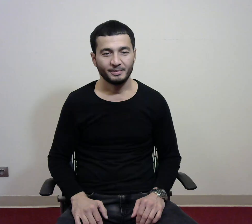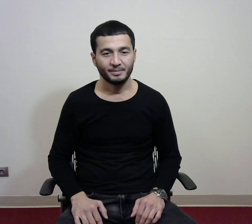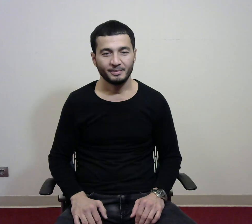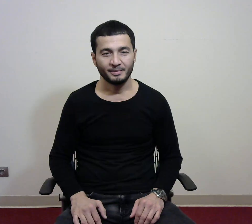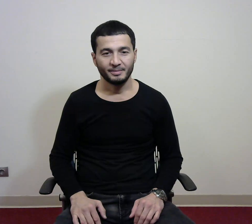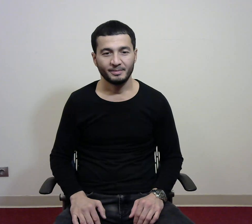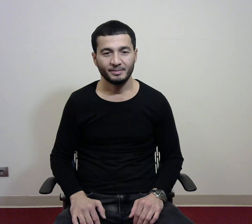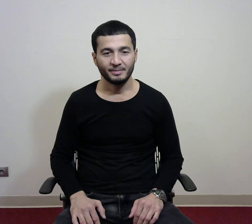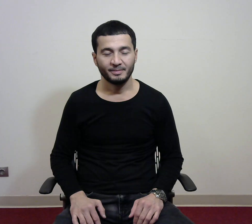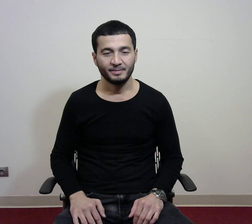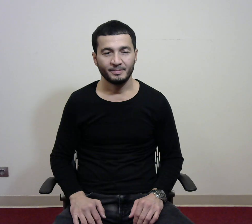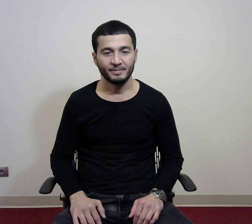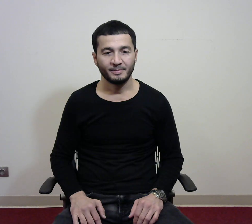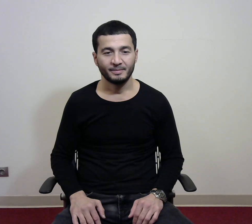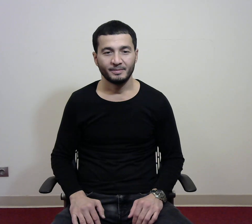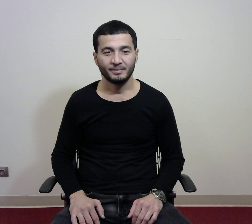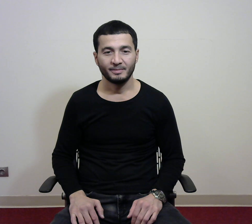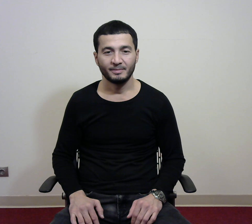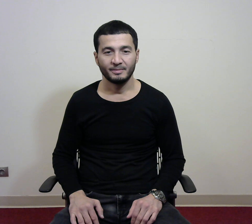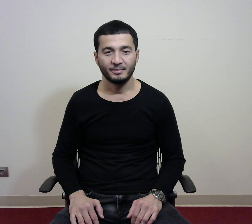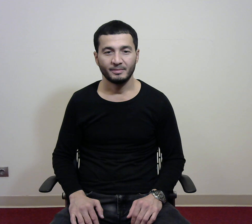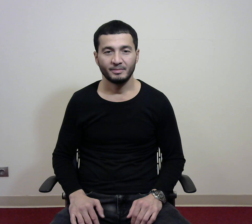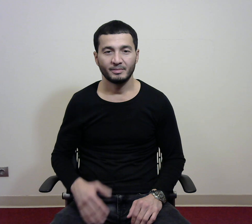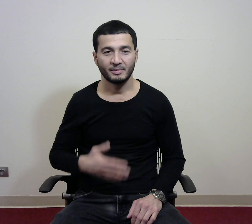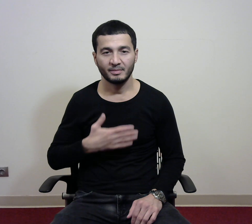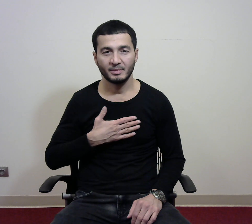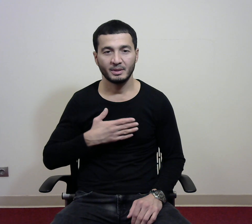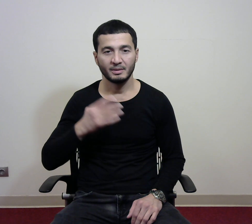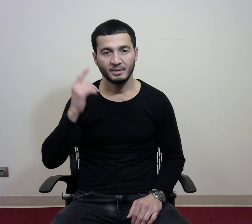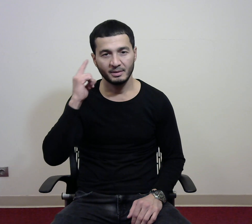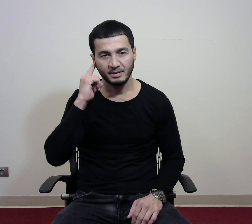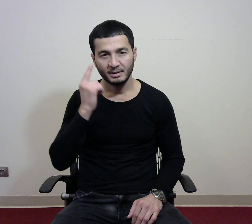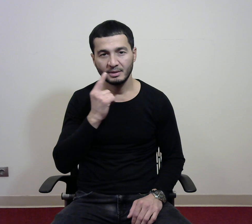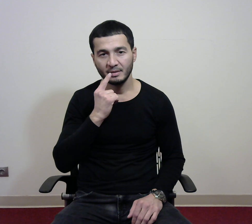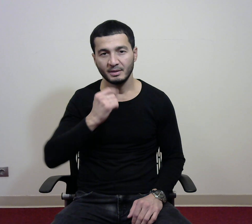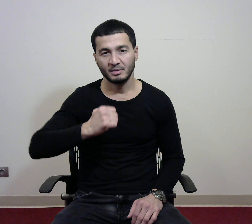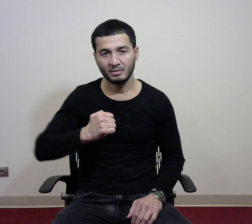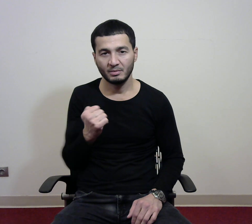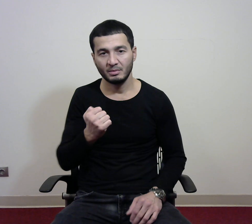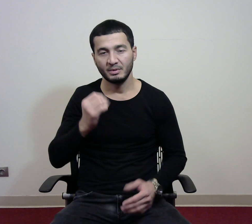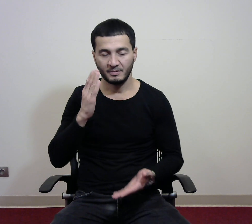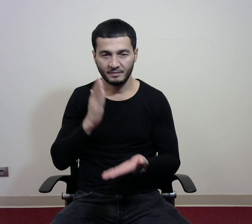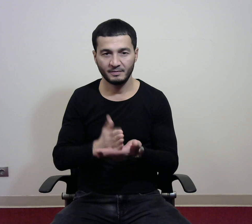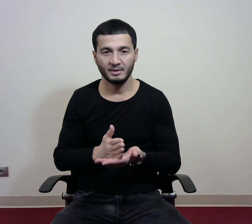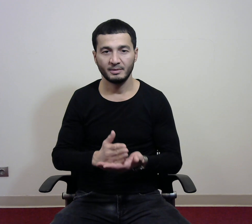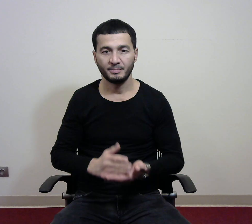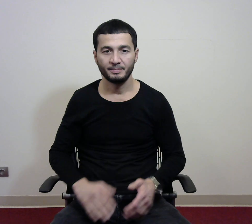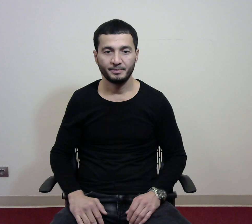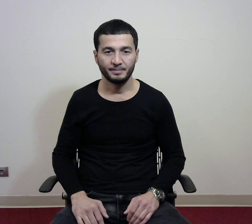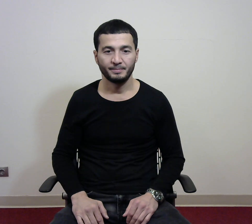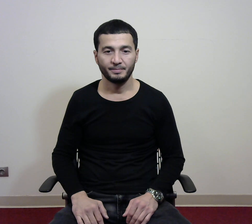Mənim eşitmə məhdudiyyətli dostlarım var